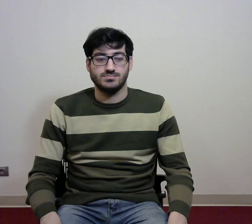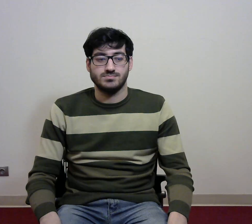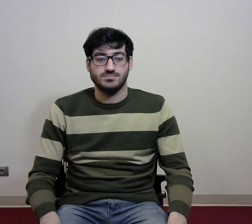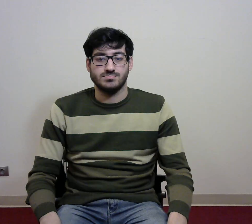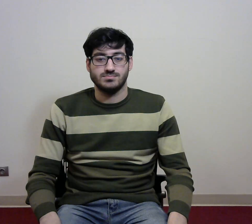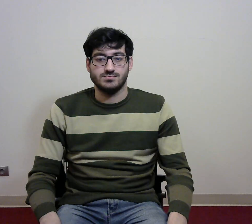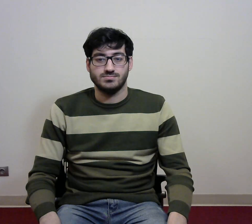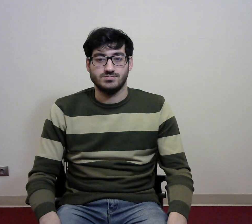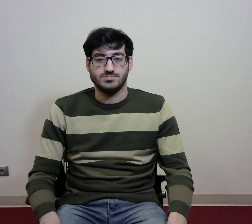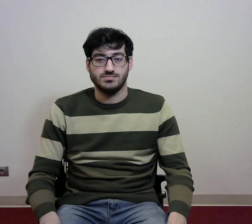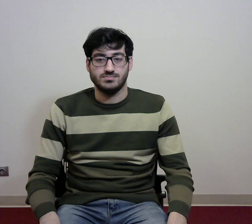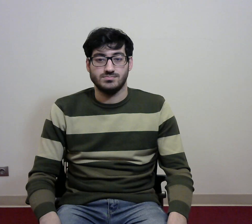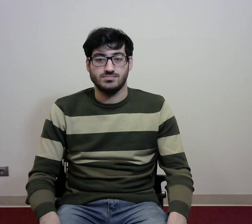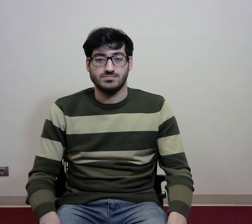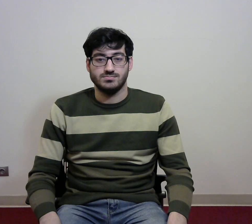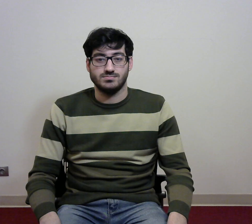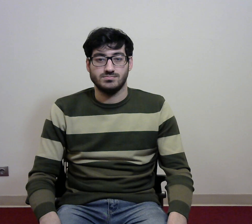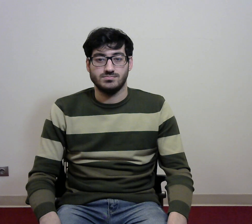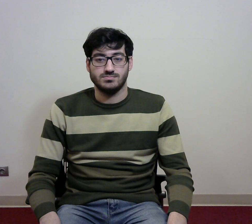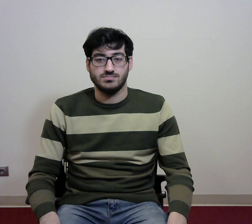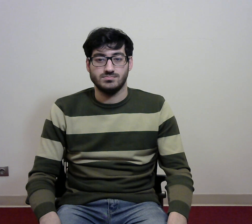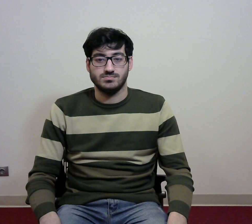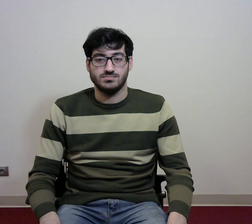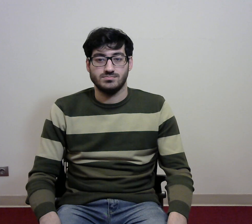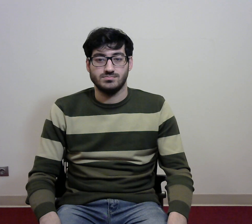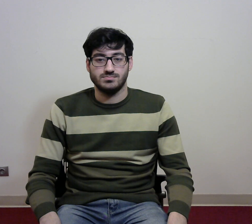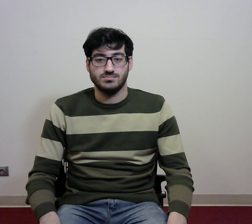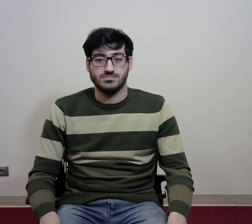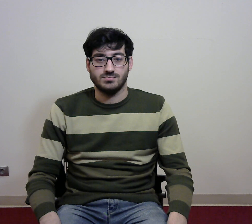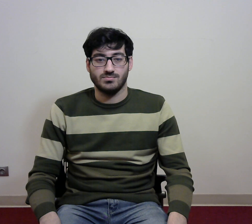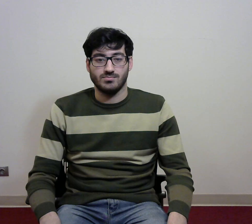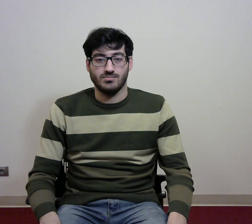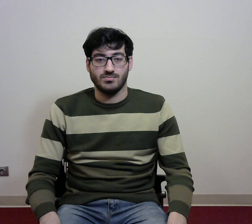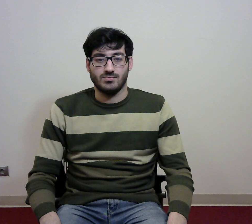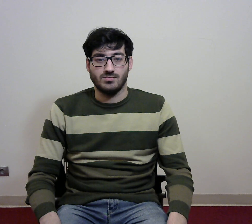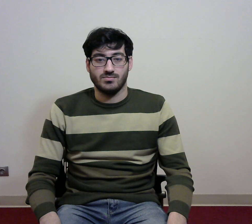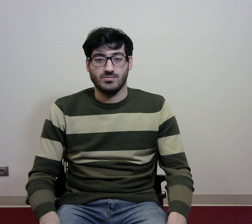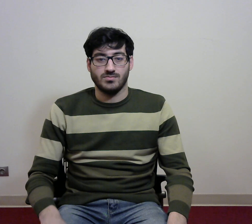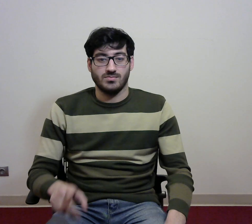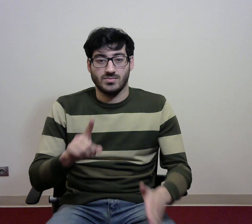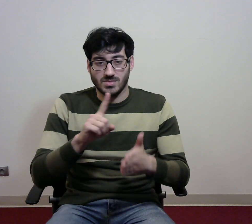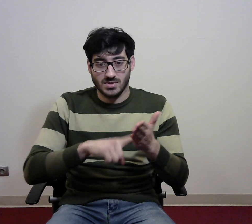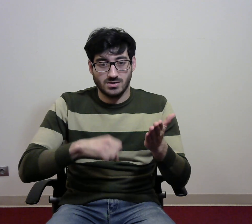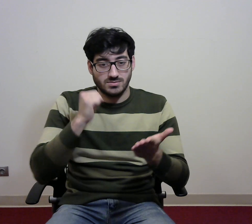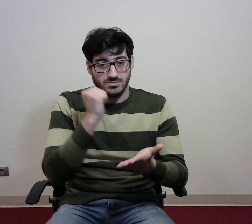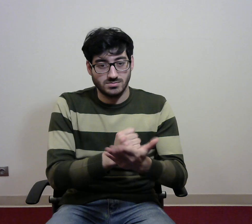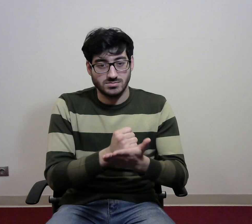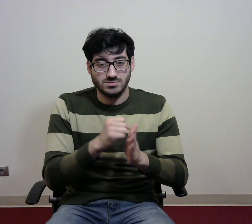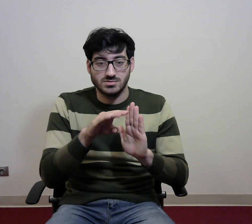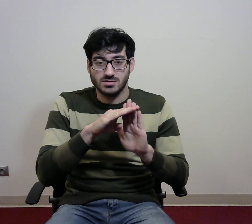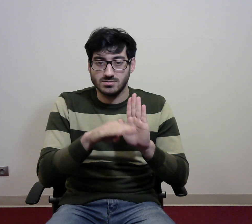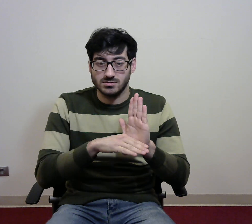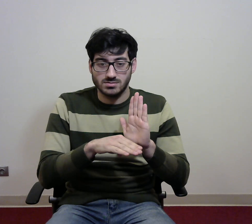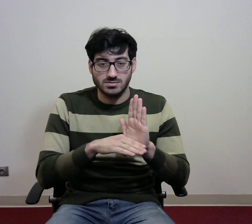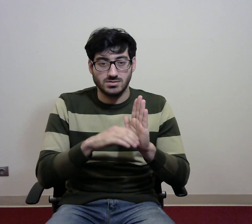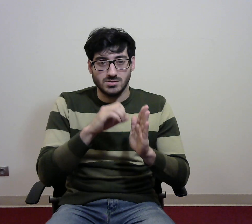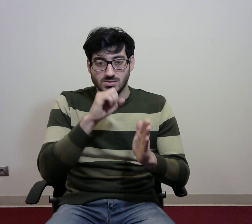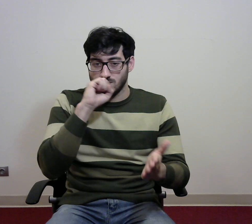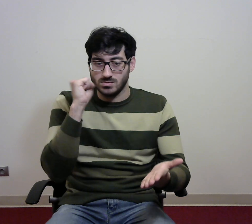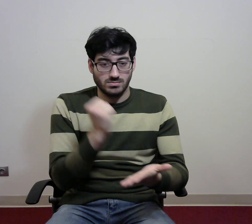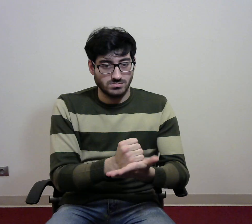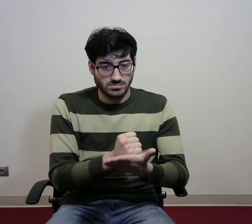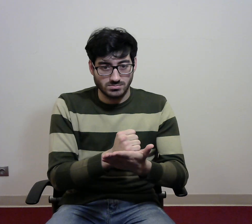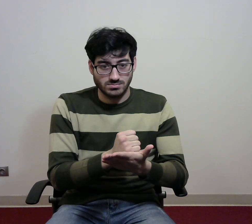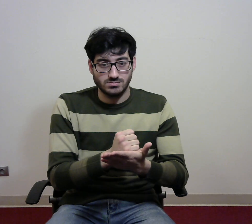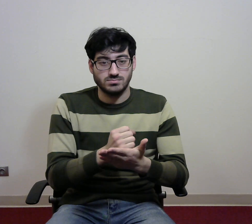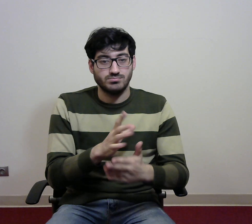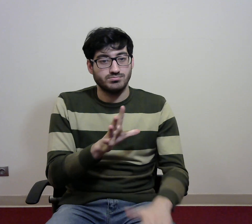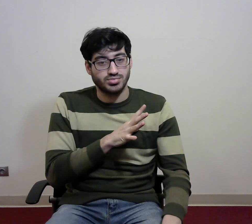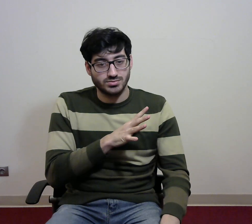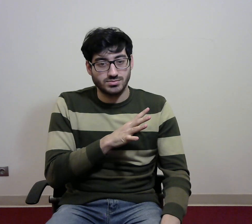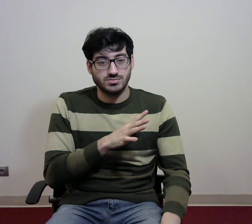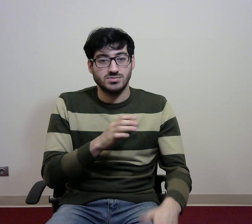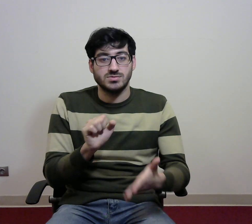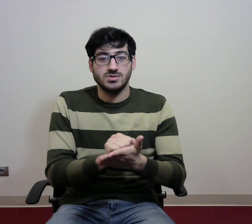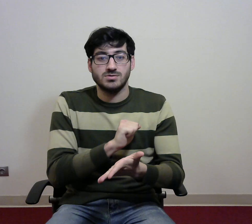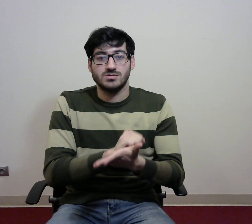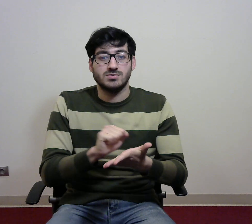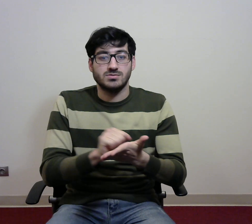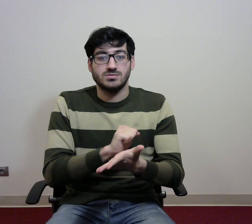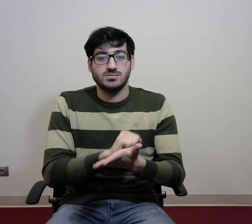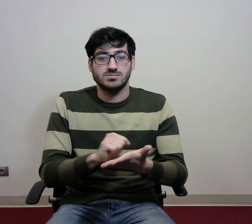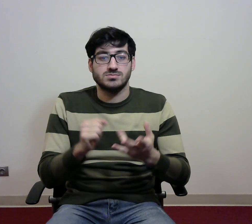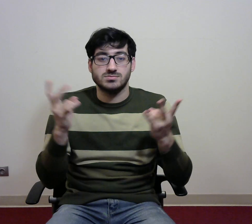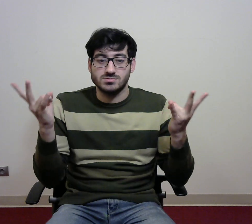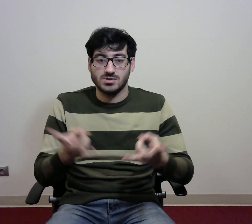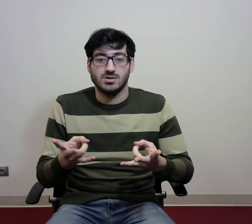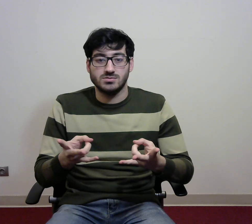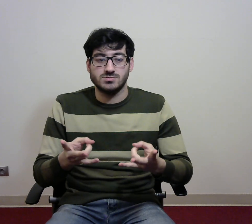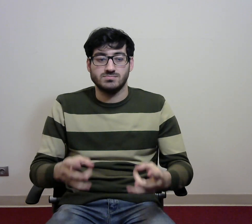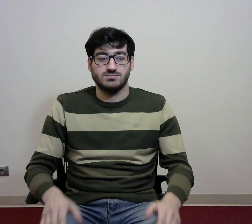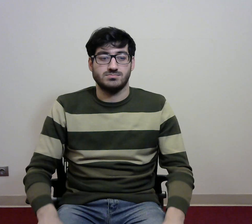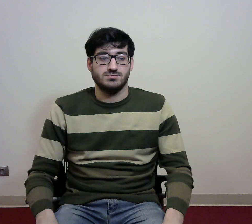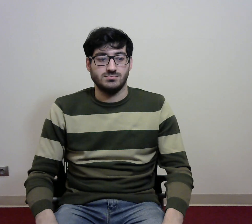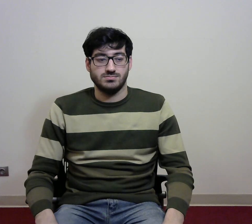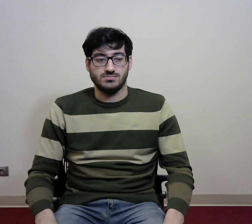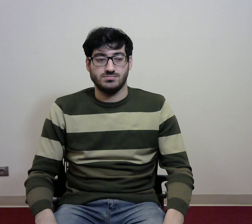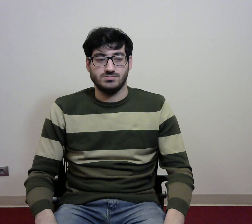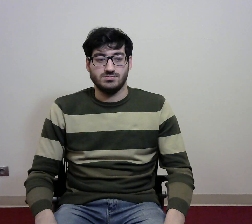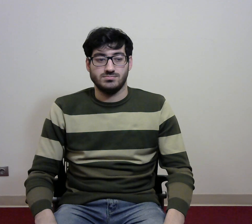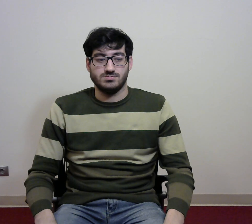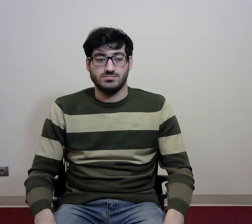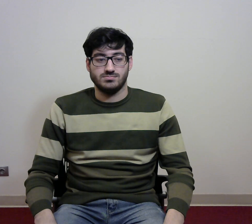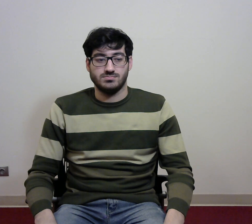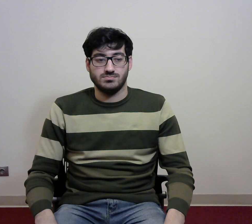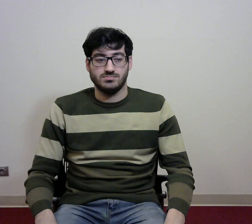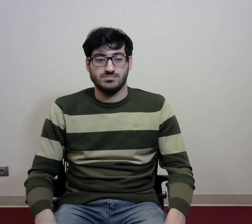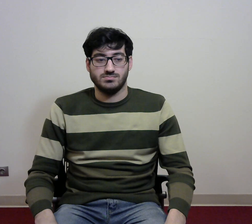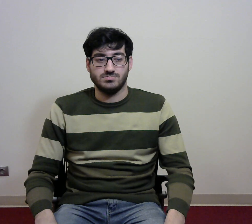Notarial qaydada təsdiq olunmuş sənədlər lazımdır